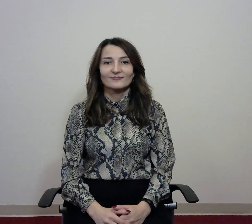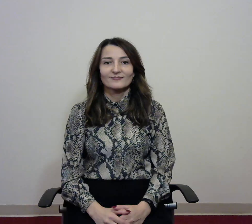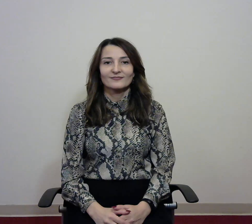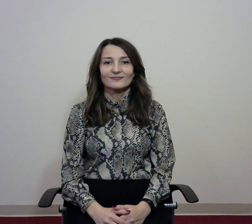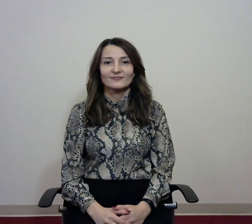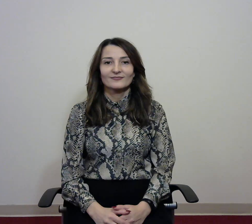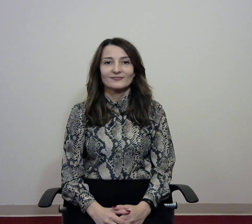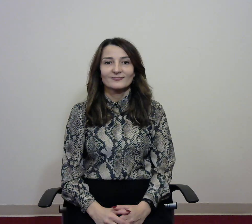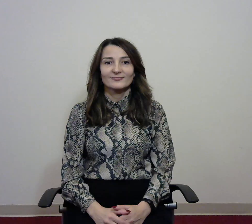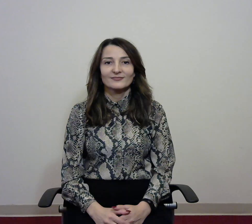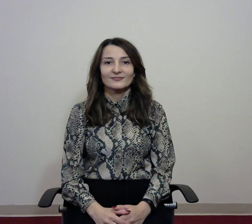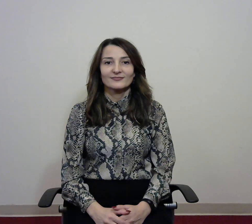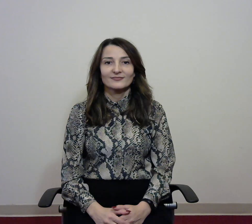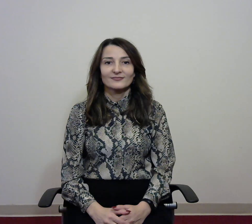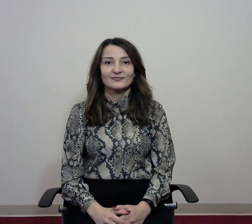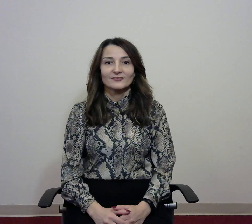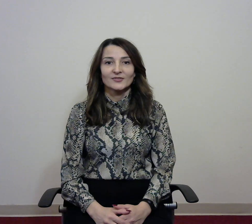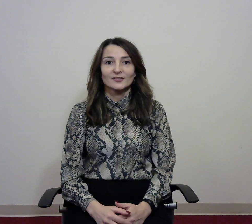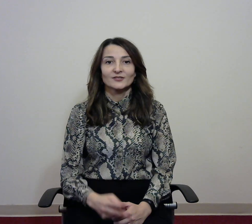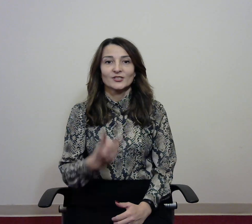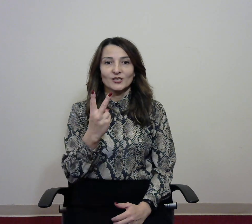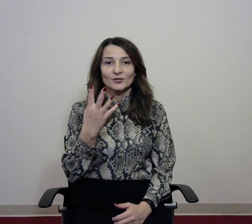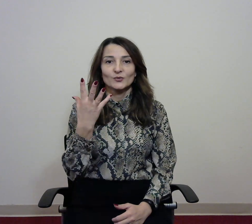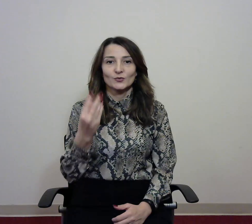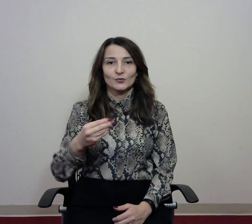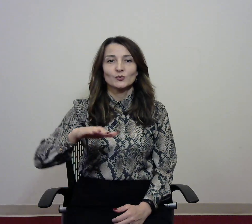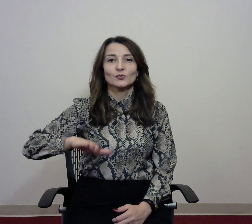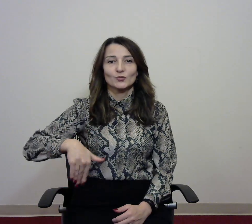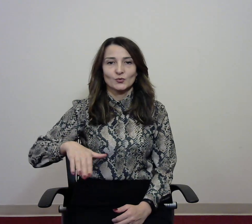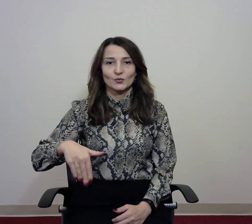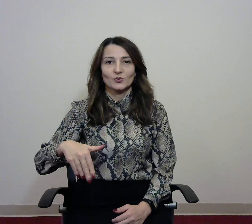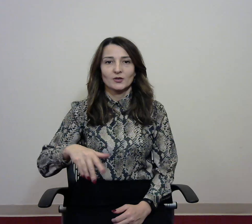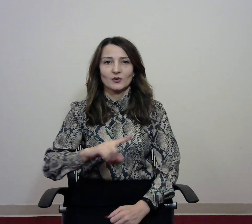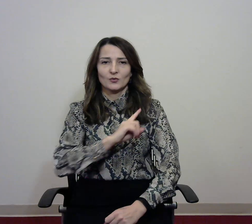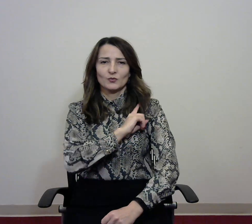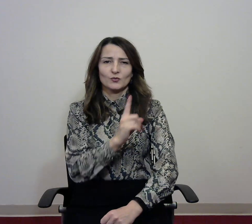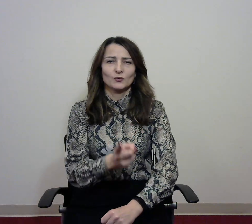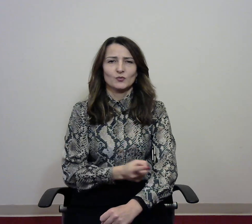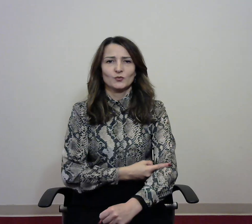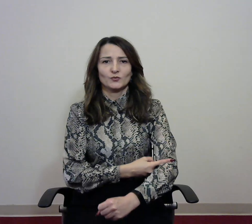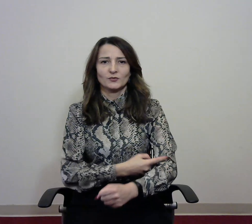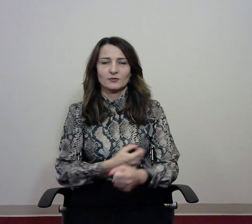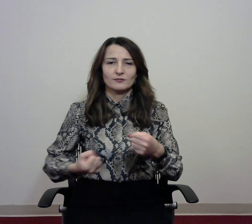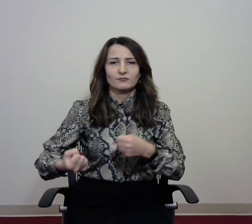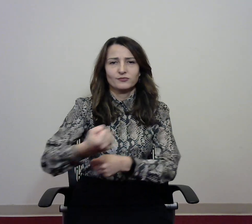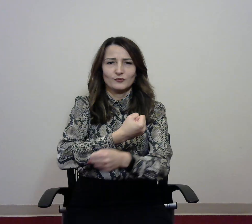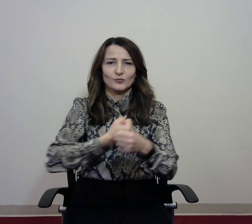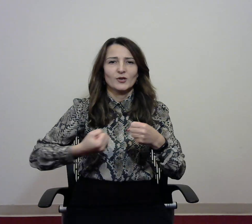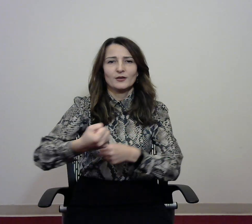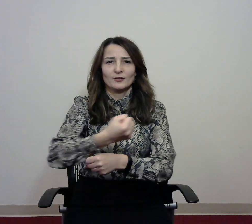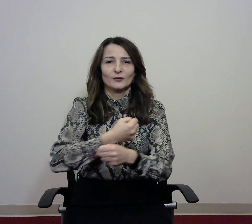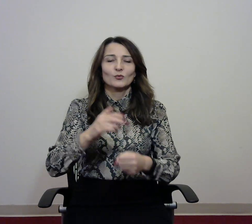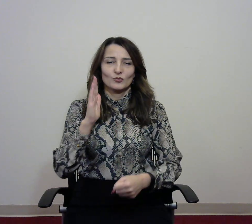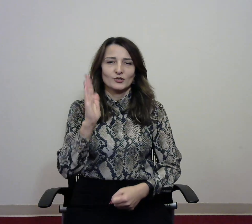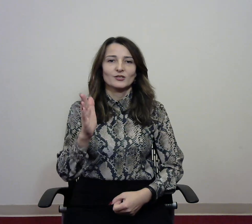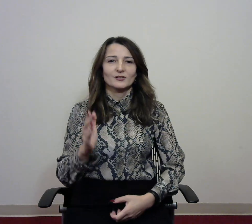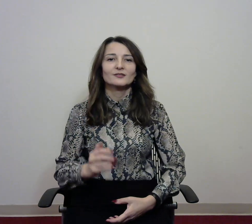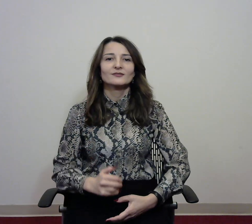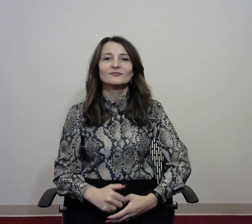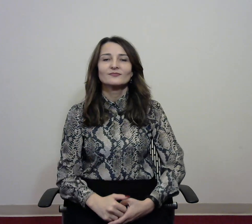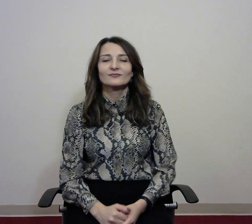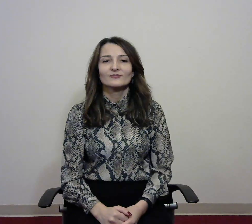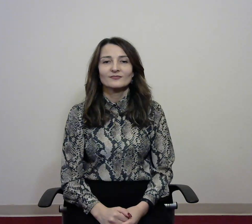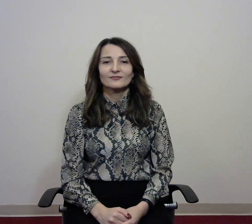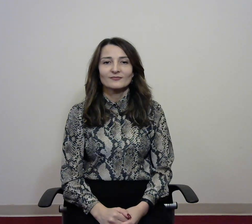İki gün sonra güclü külək olacaq